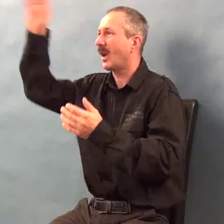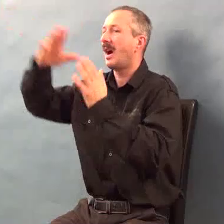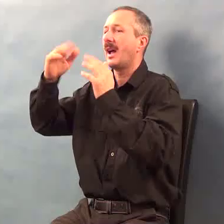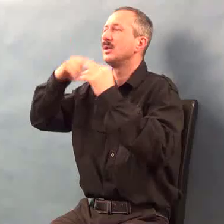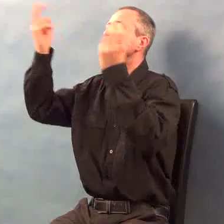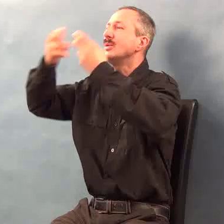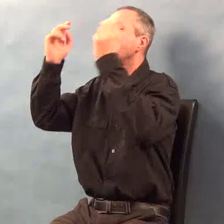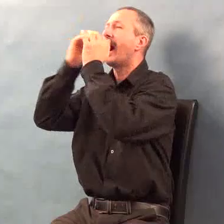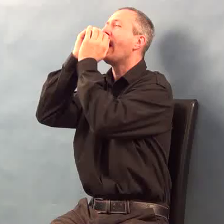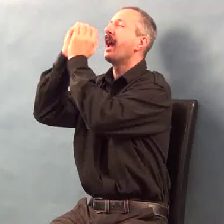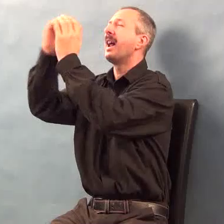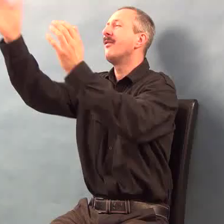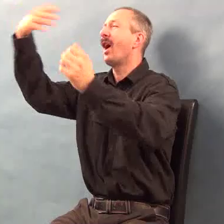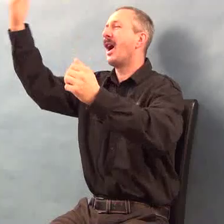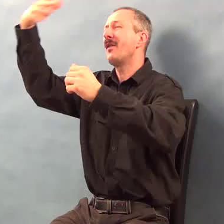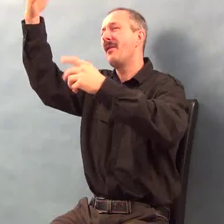Chłopiec i pies szukali, wołali żabę.